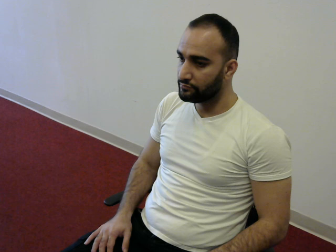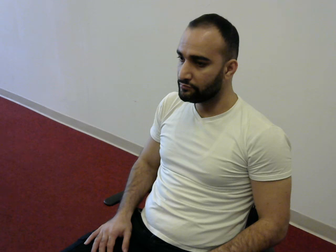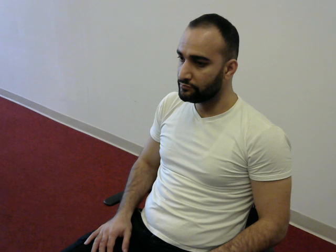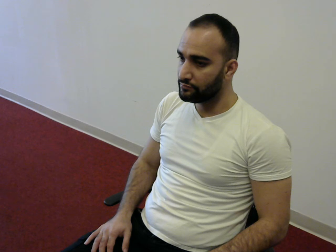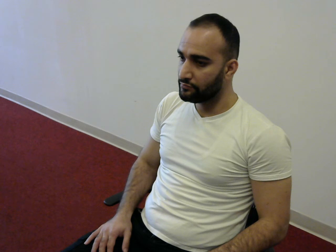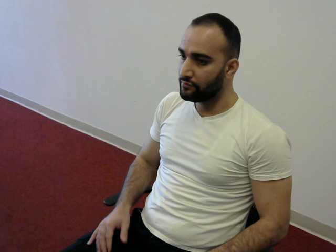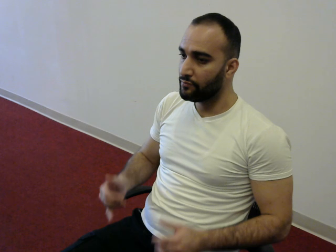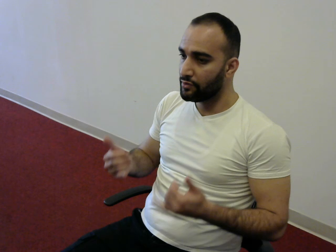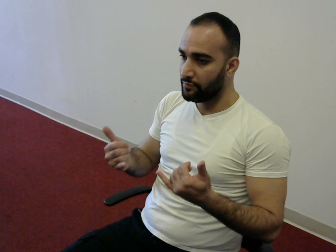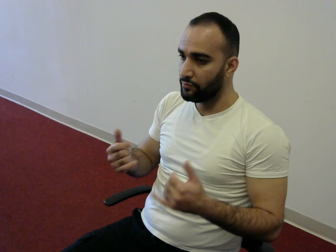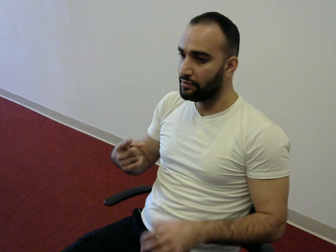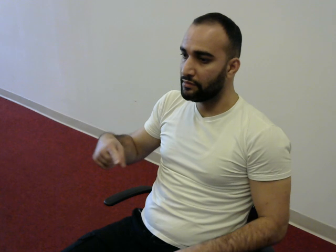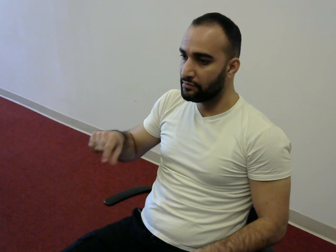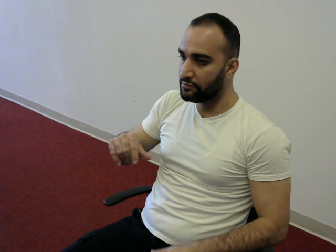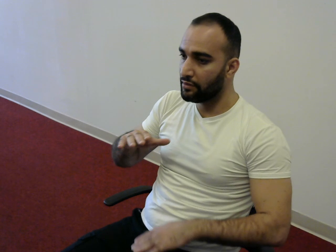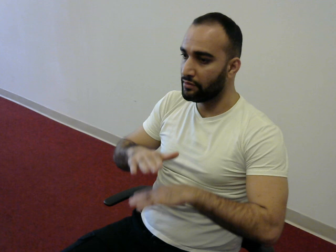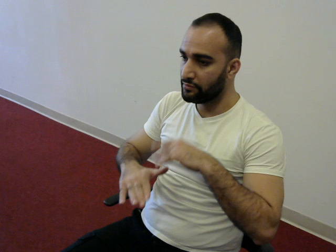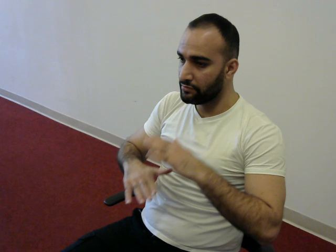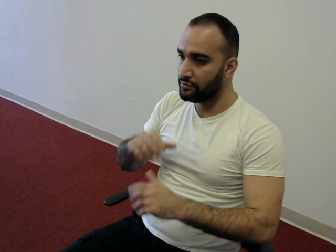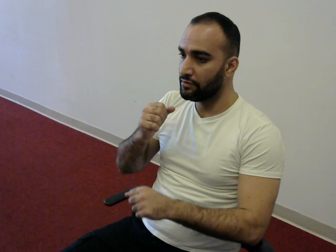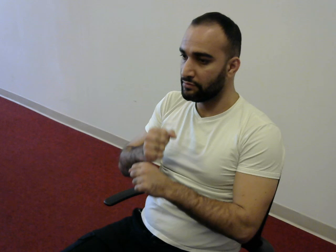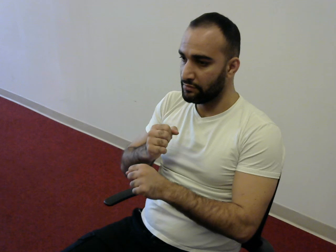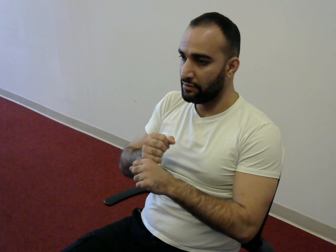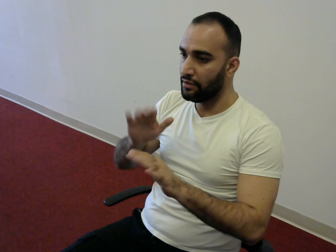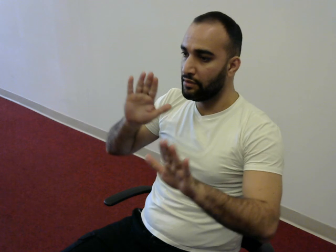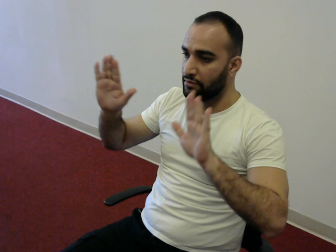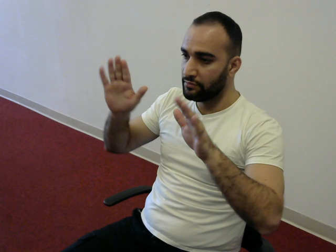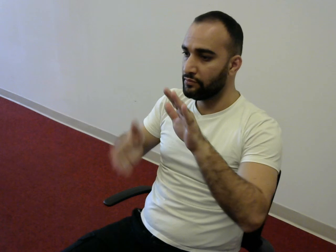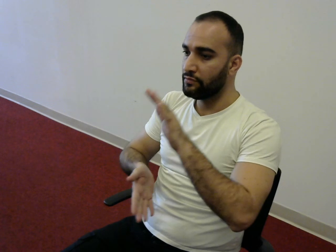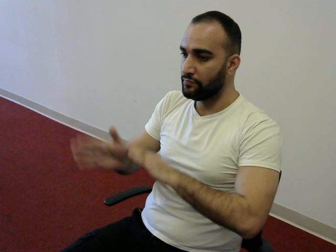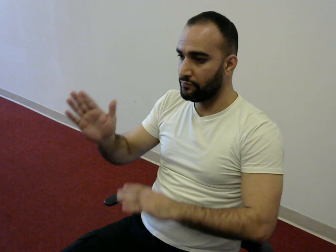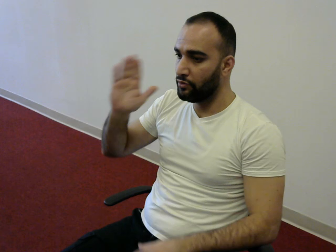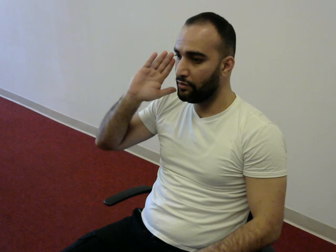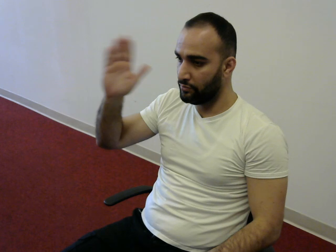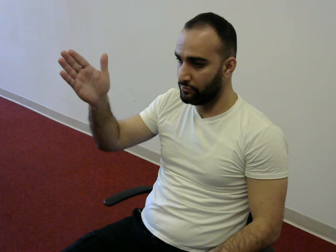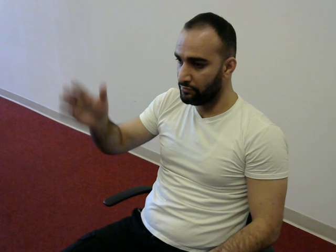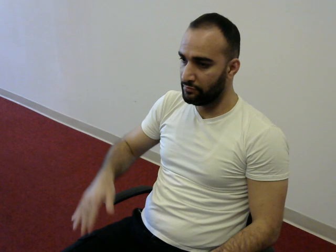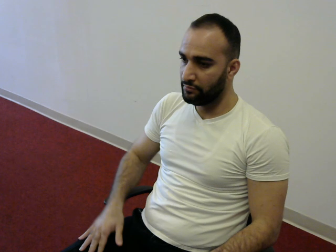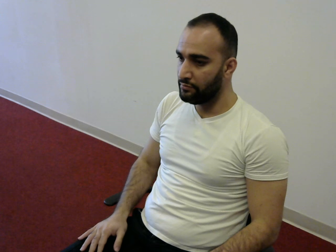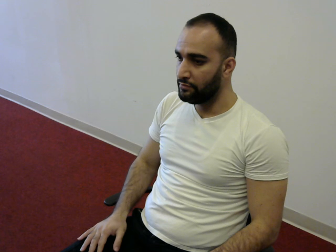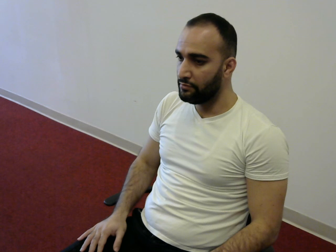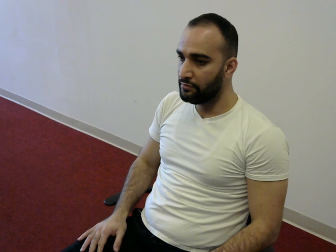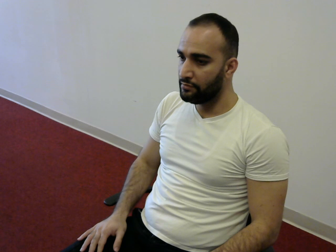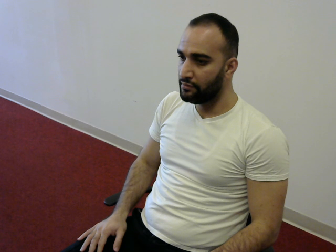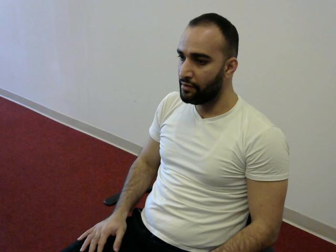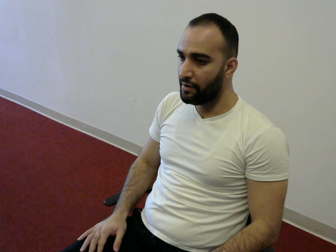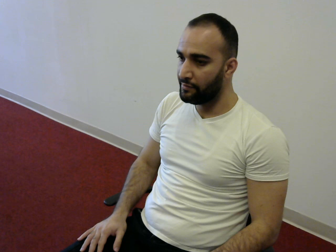Bu həftə əl işləri sərgisinə gedəcəm